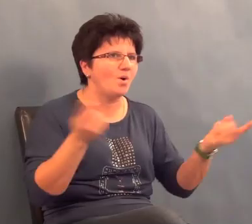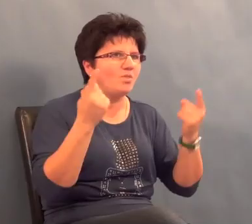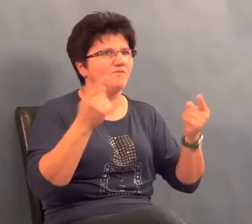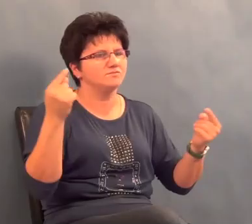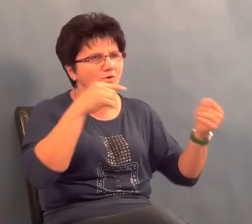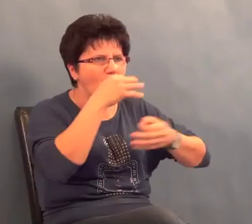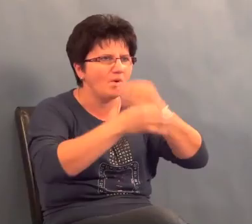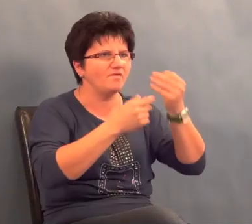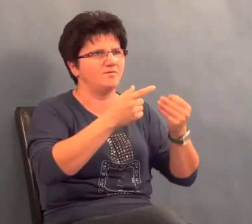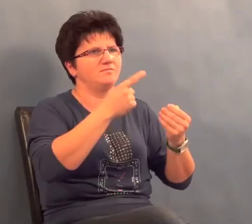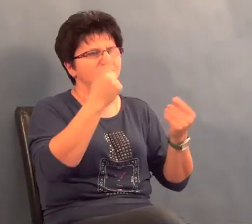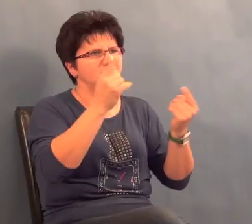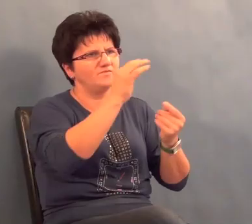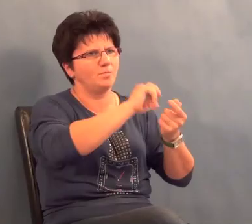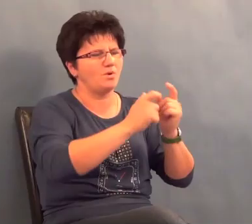Opowiadają, że strażacy byli walili w drzwi do jego pokoju.